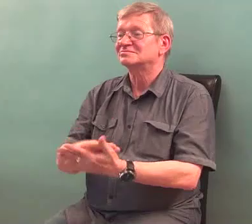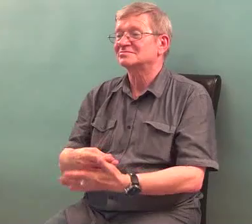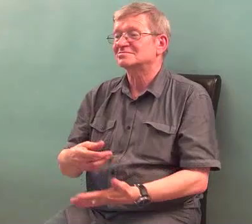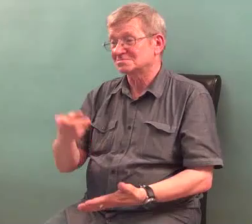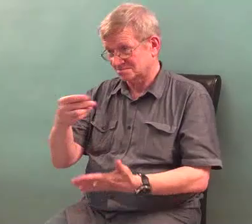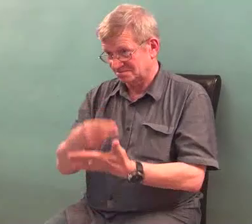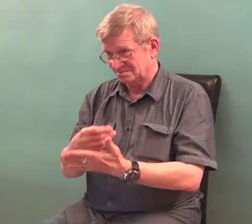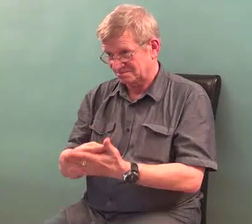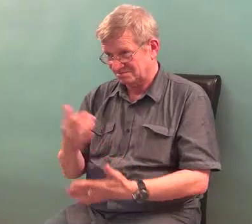Czy ty zawsze robisz zakupy?